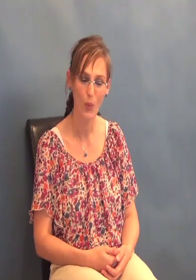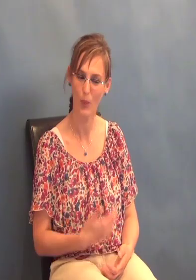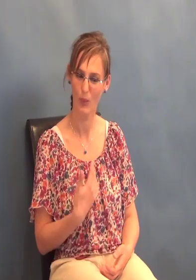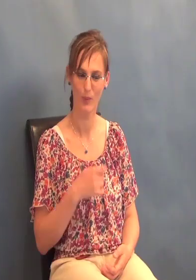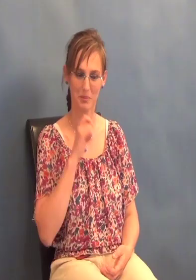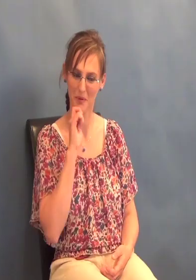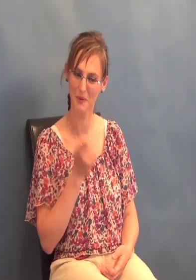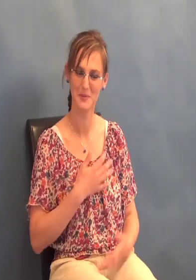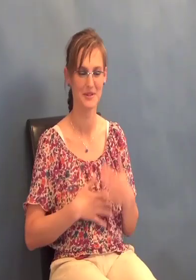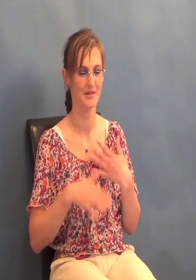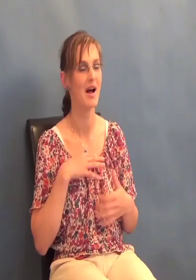Wow, podróż, przyjemnie.